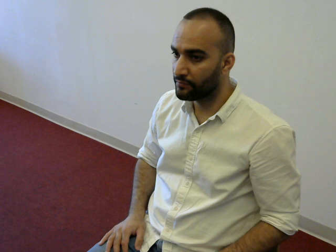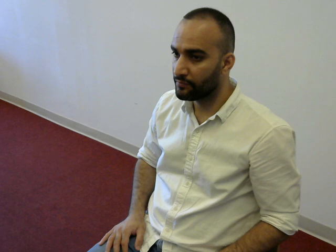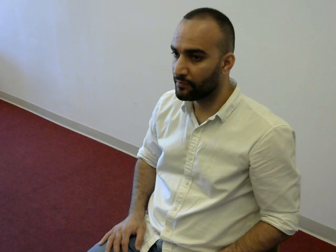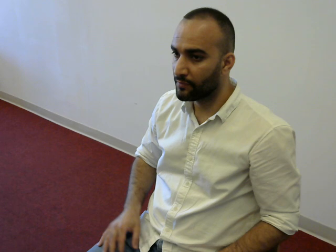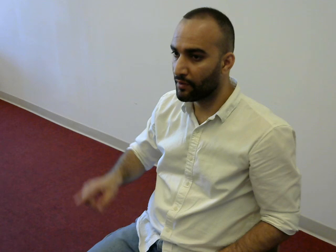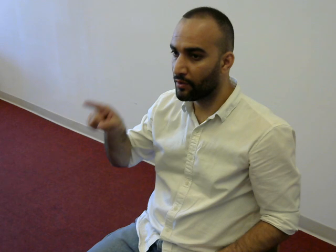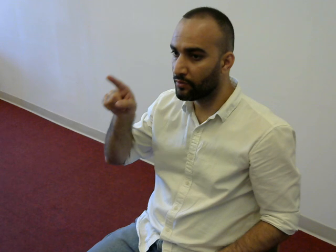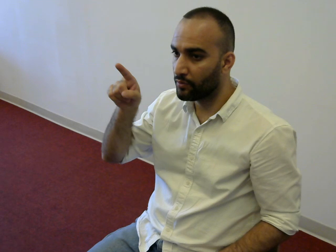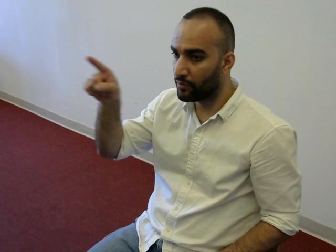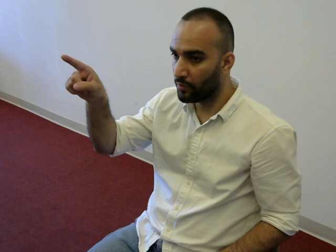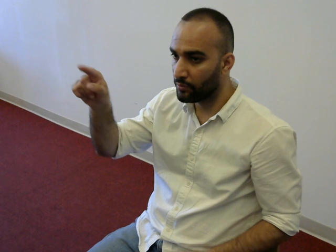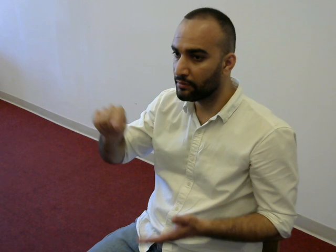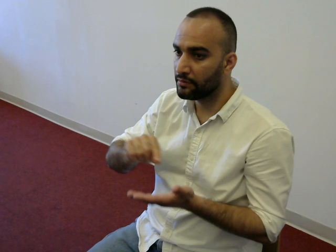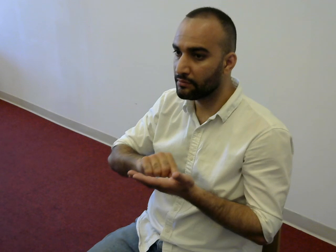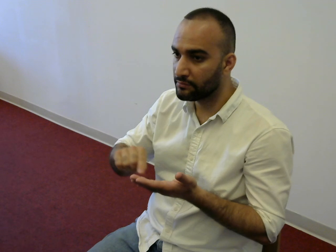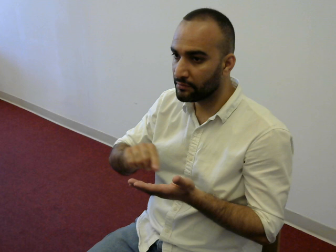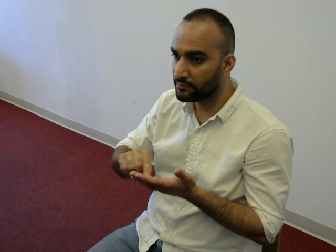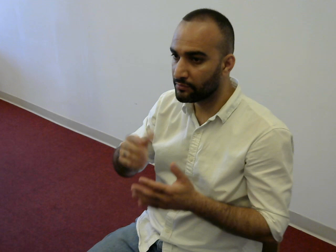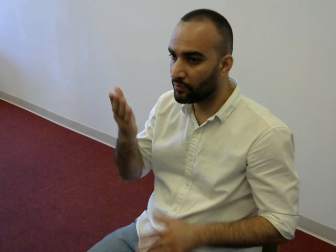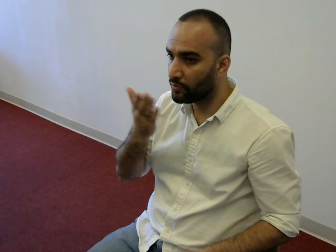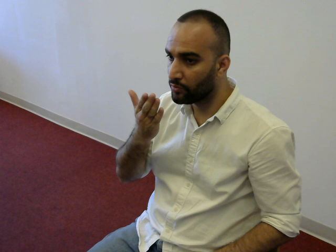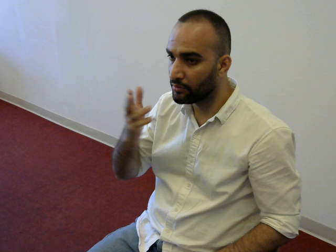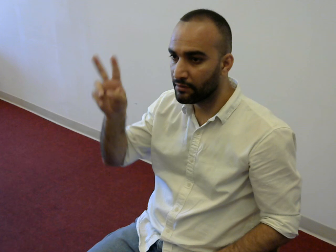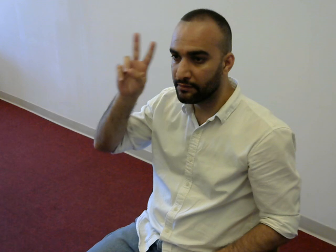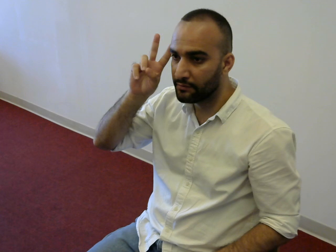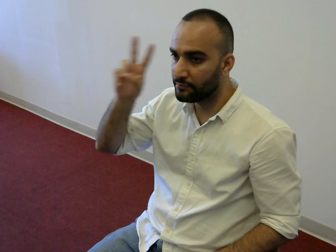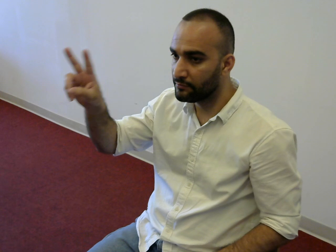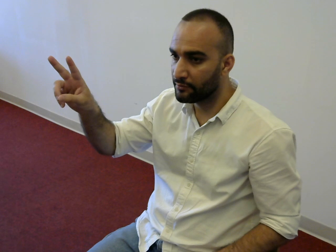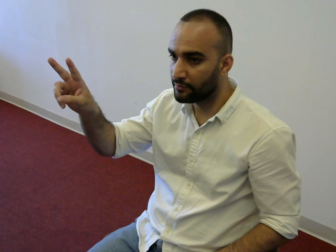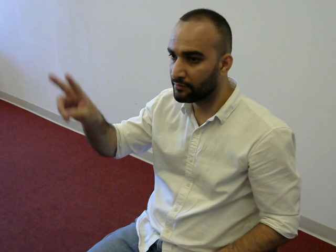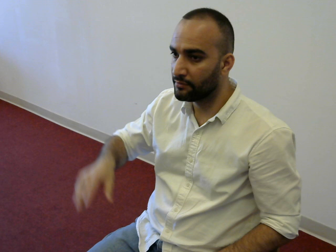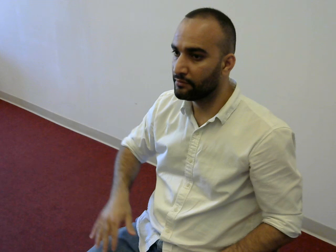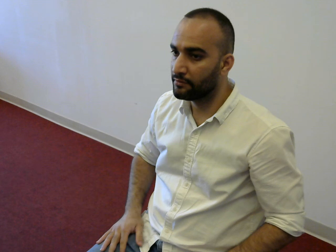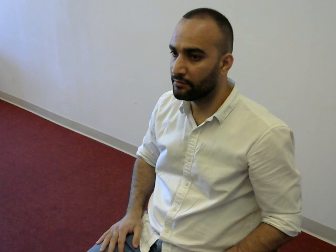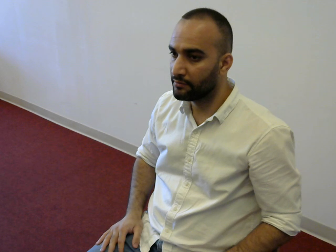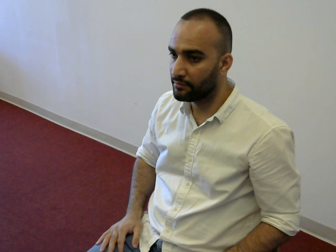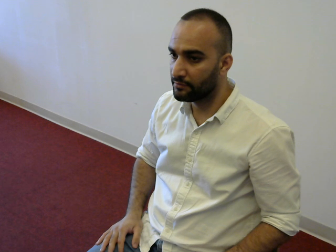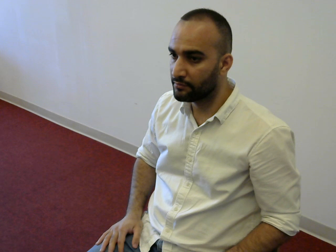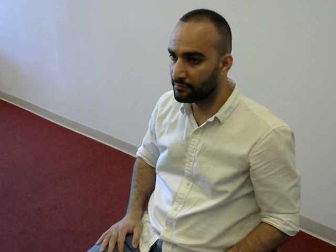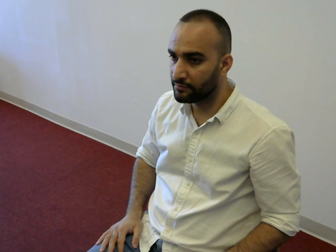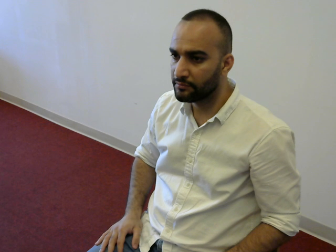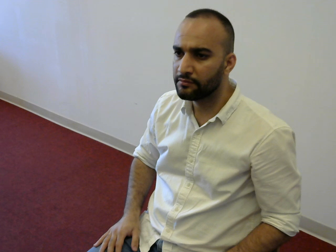O yazıb-oxuya bilmir